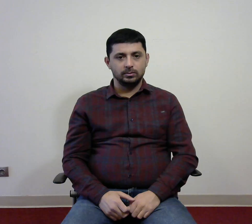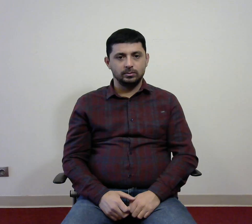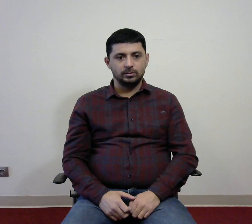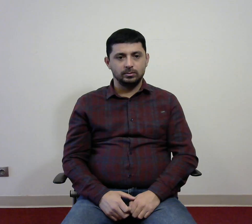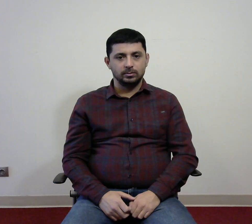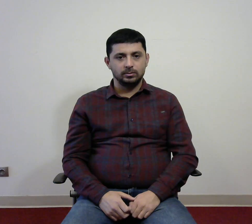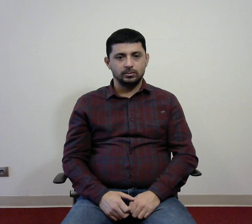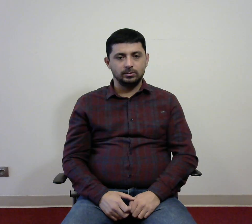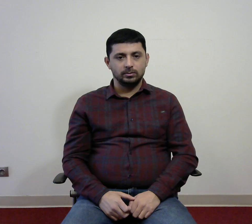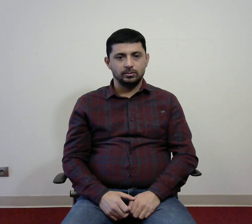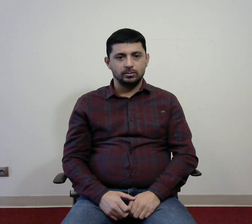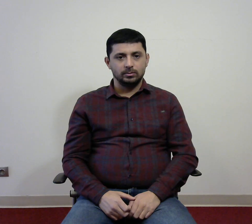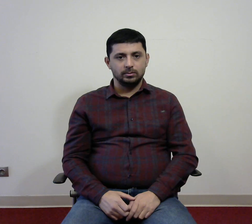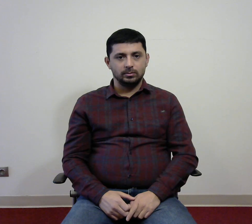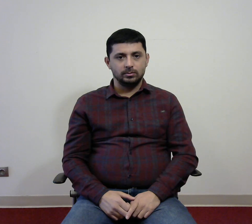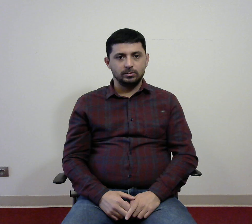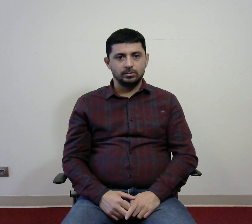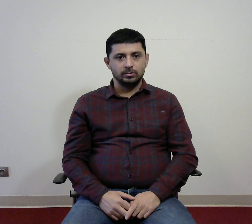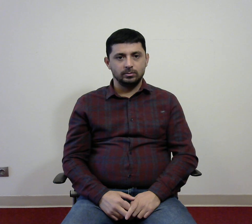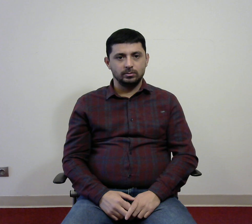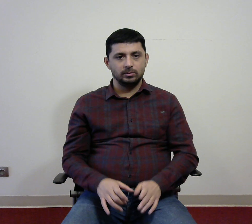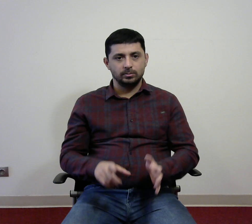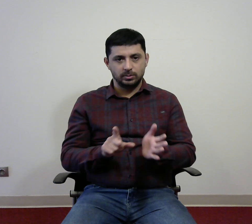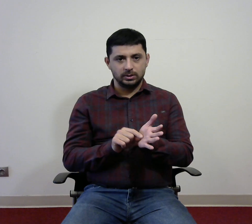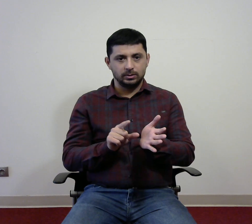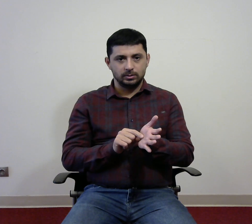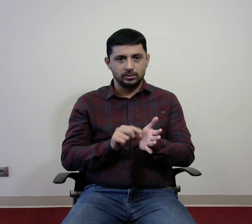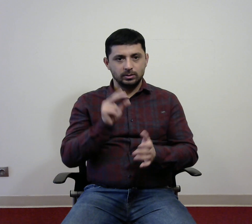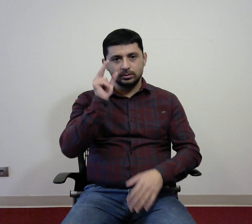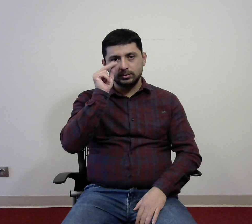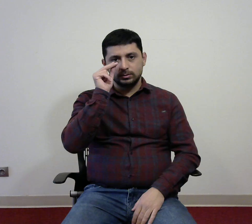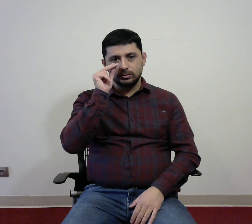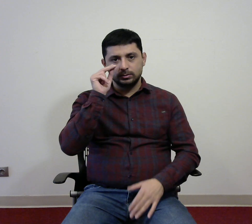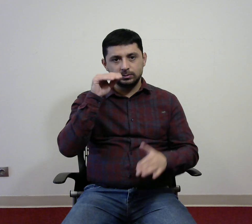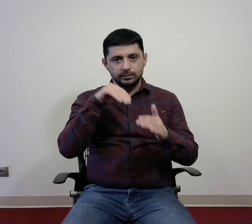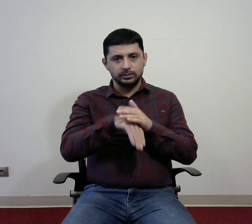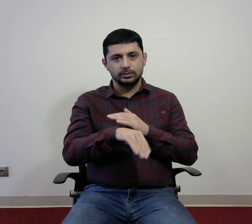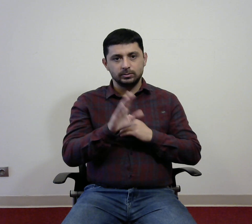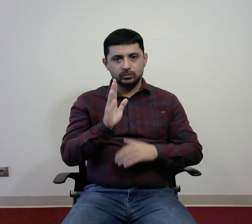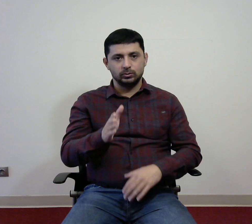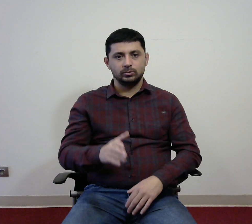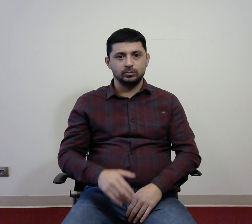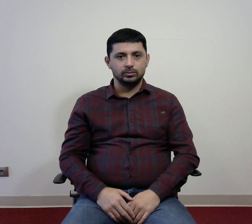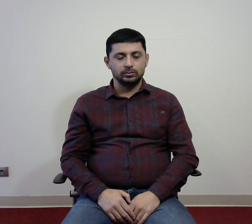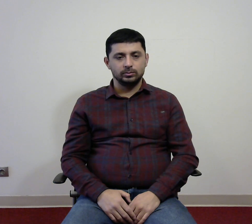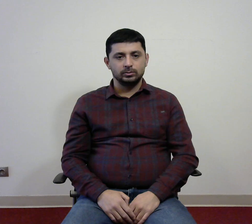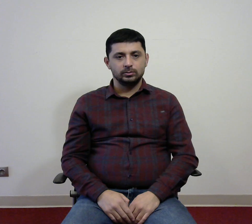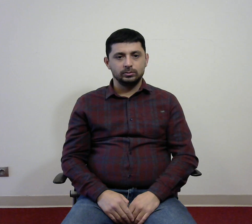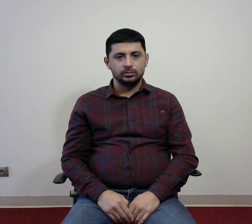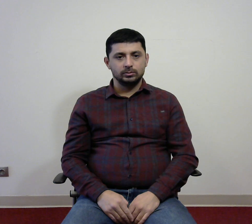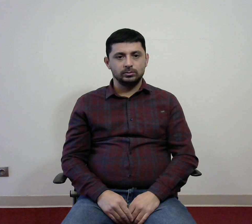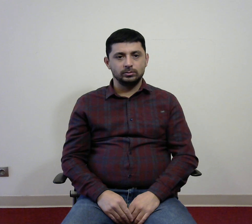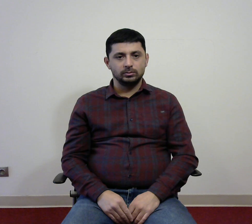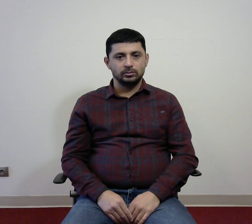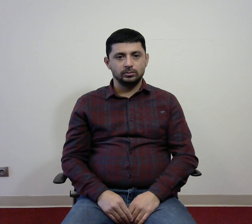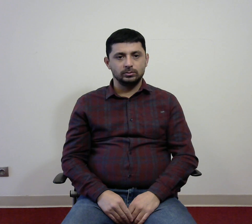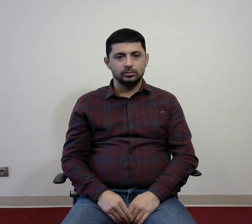Pensiyaya nə vaxt çıxacam?